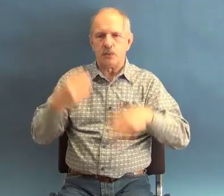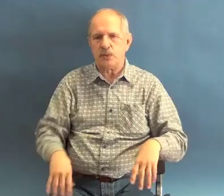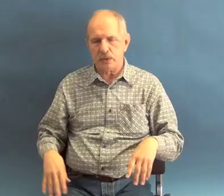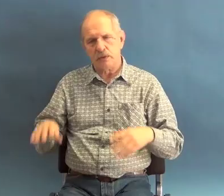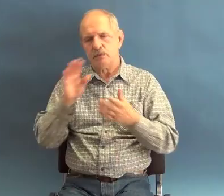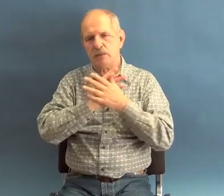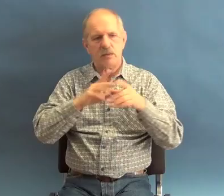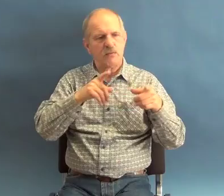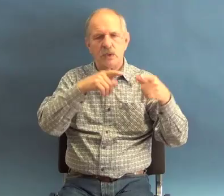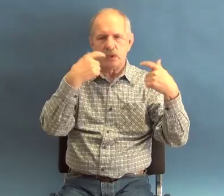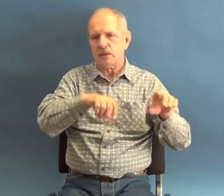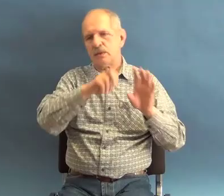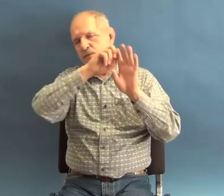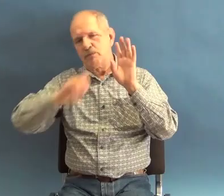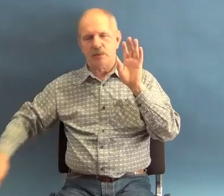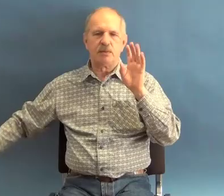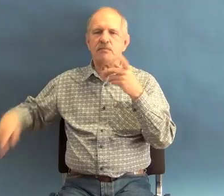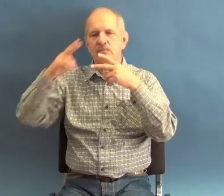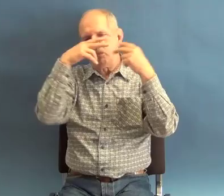Przepraszają i schodzą z powrotem na dół.